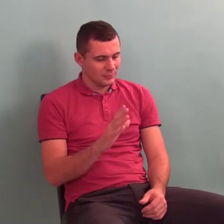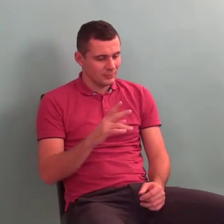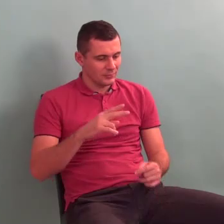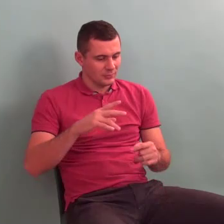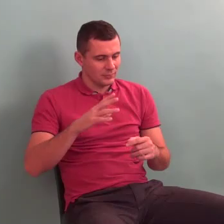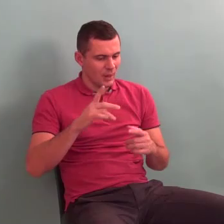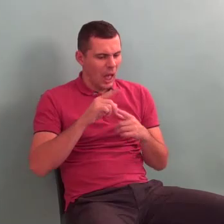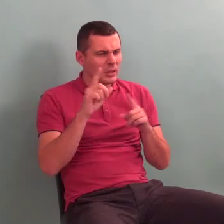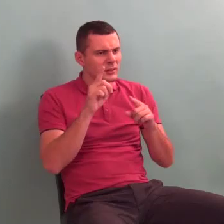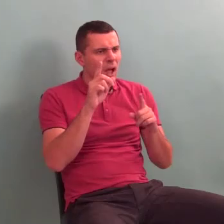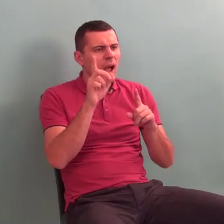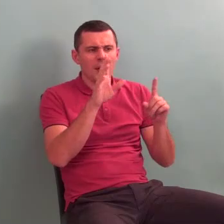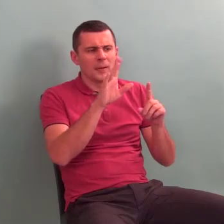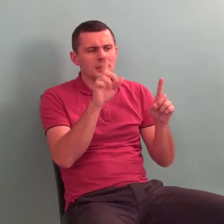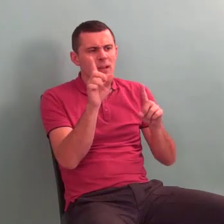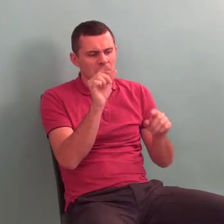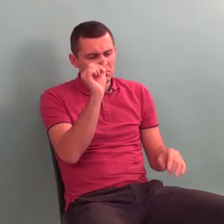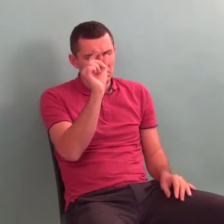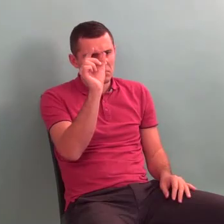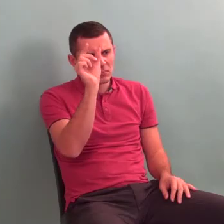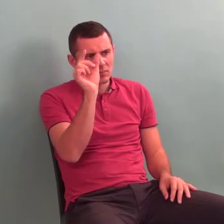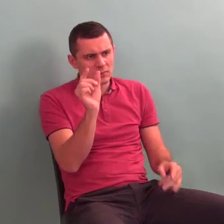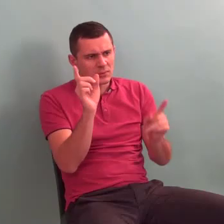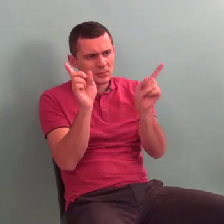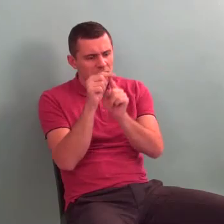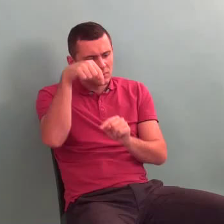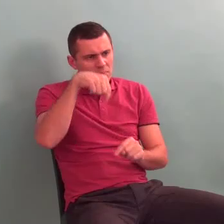Co oznacza ten mały znak - strzałka w dół?